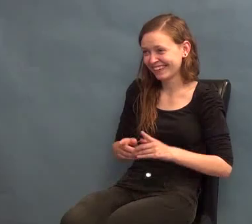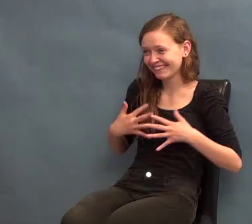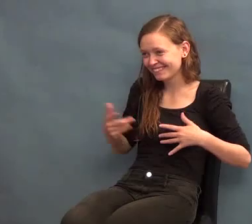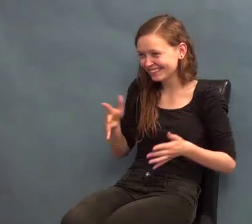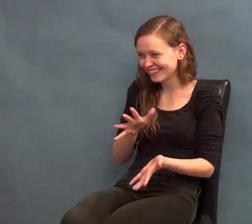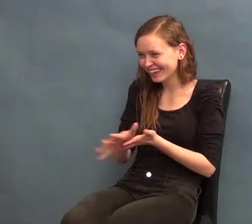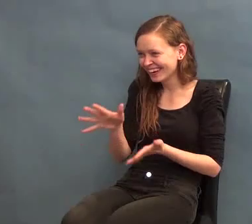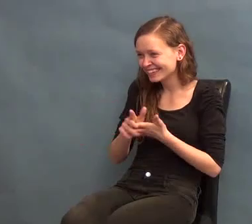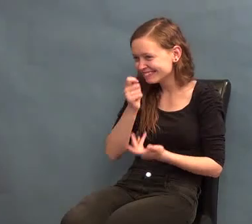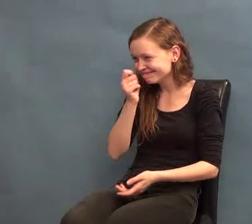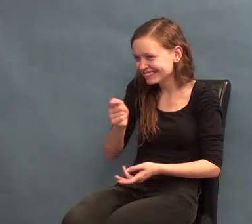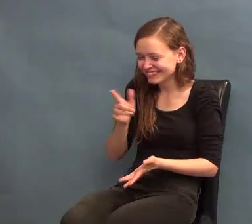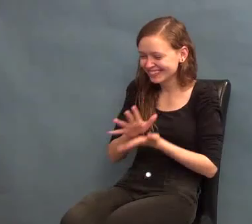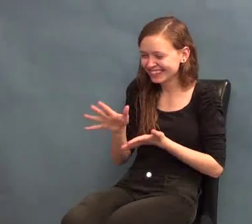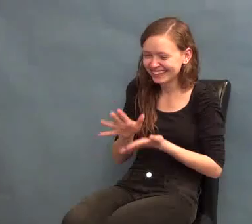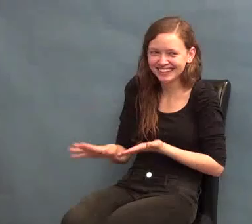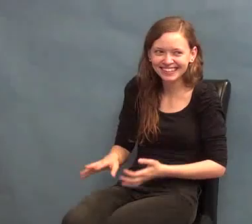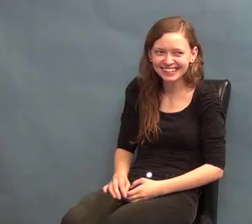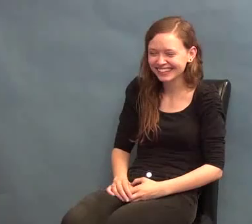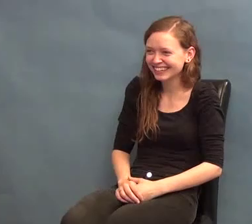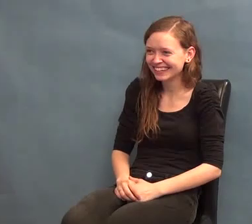Nie wolno się kąpać, ktoś będzie brudny i śmierdzący.